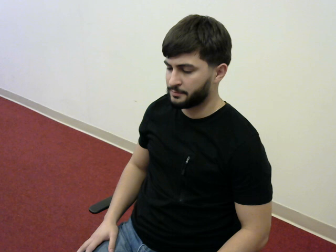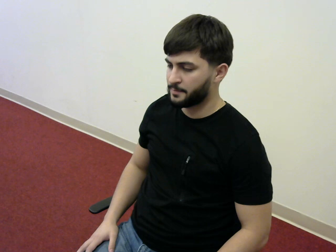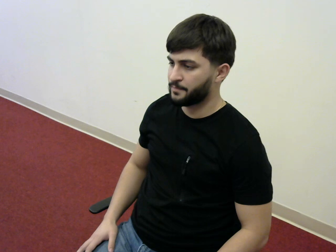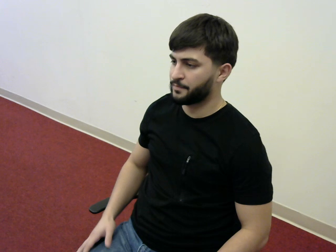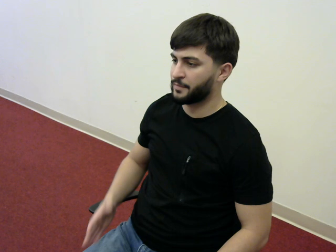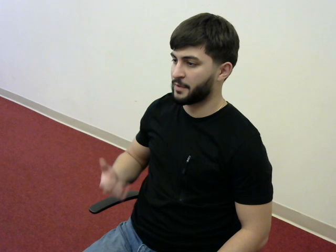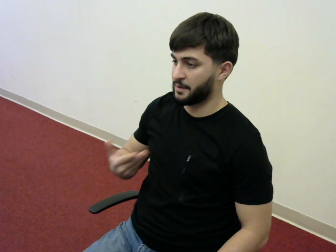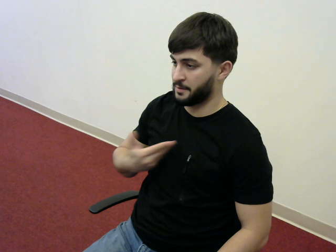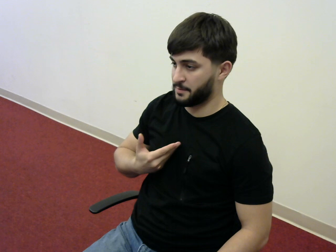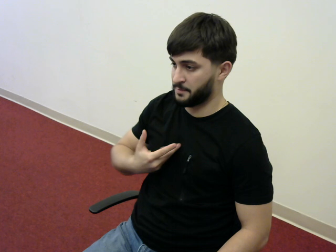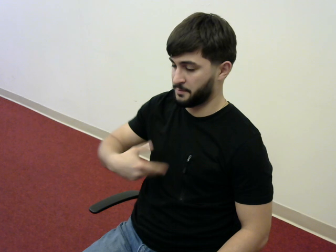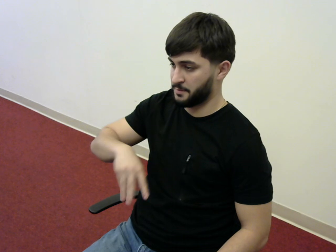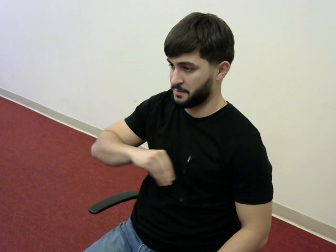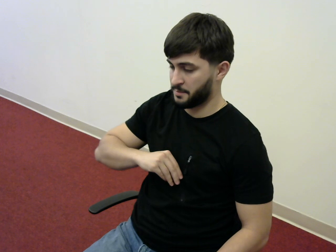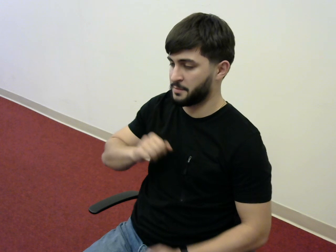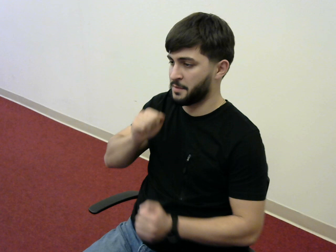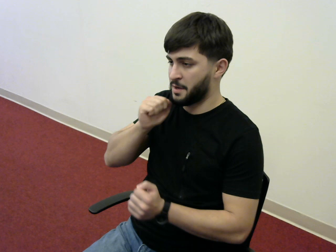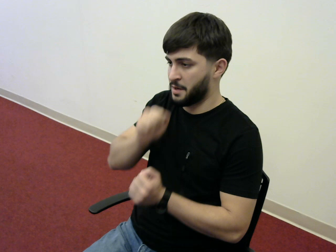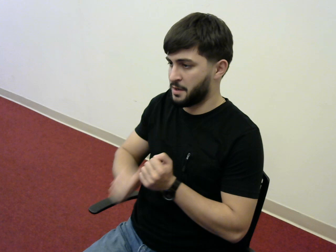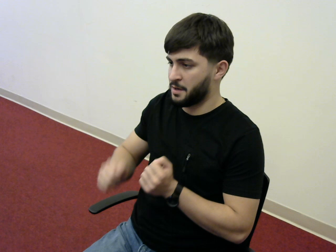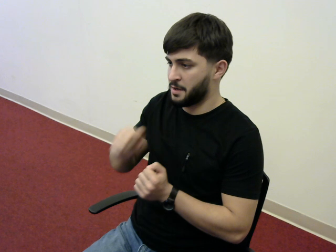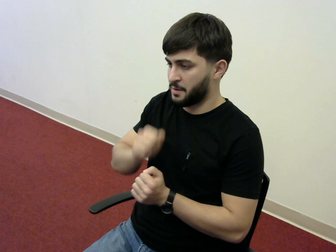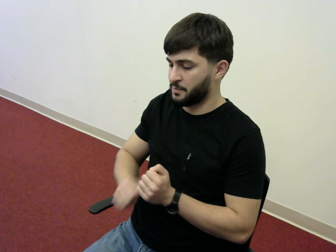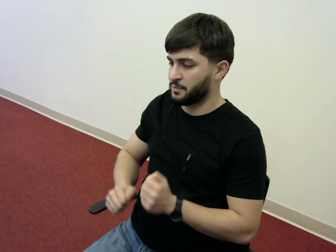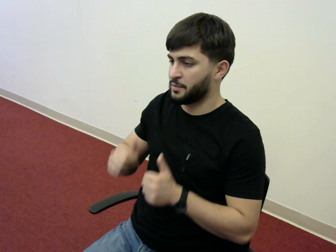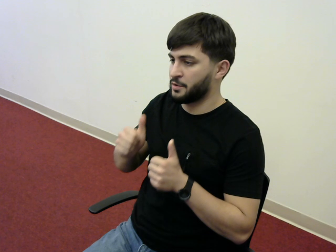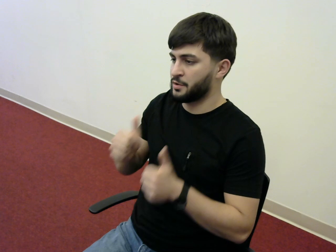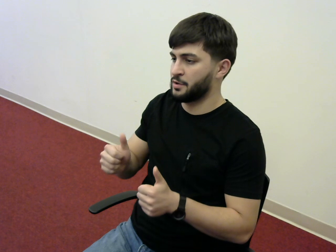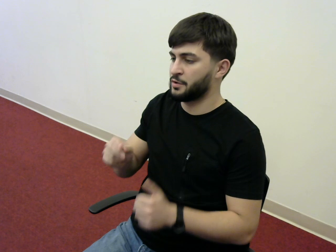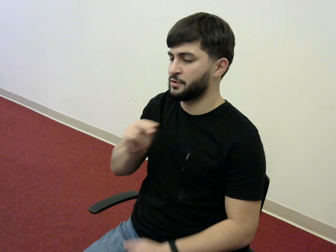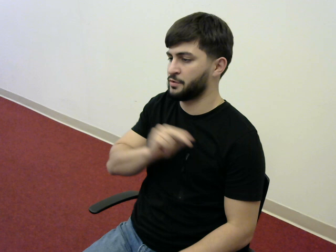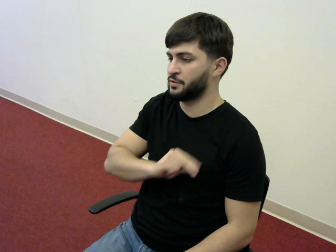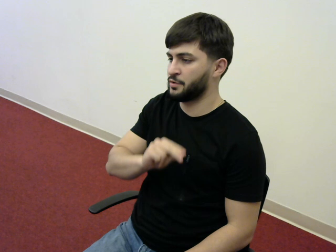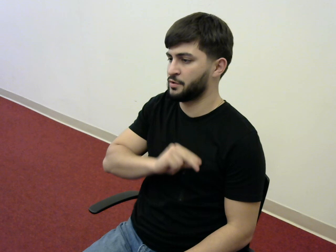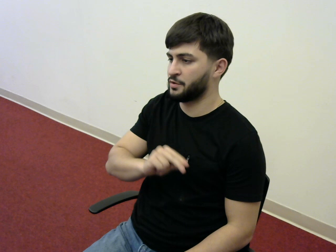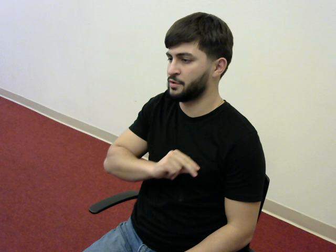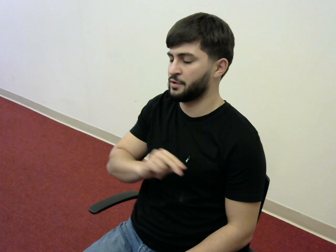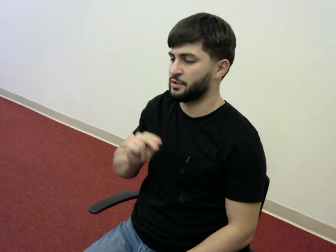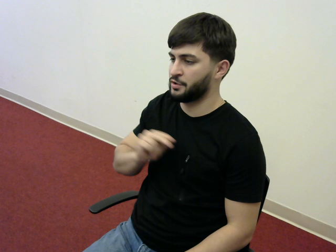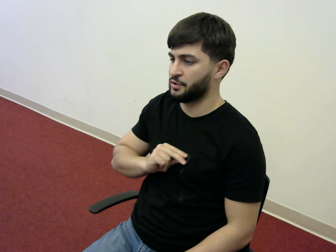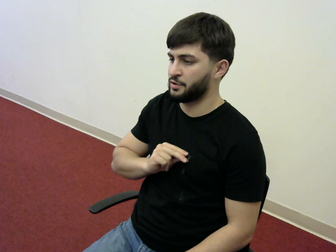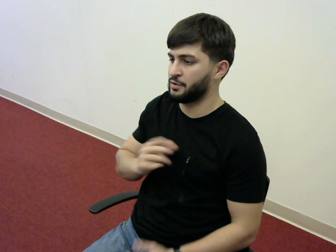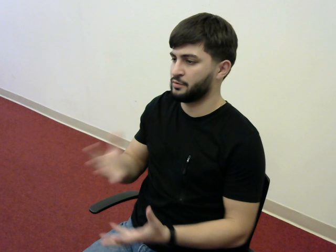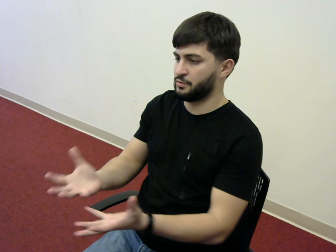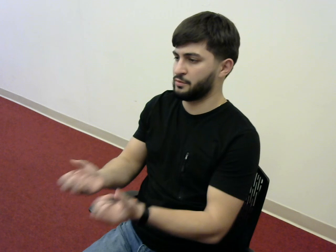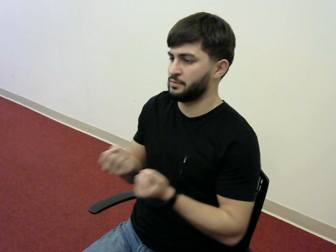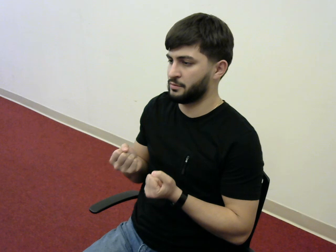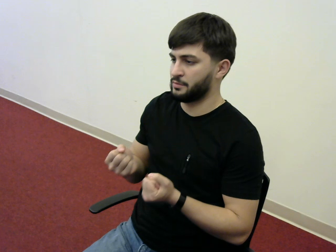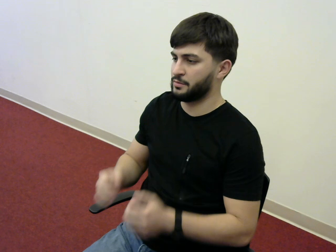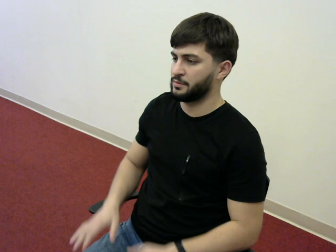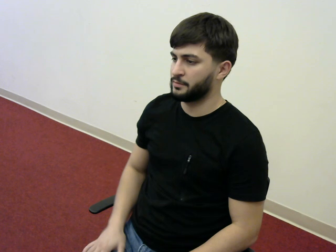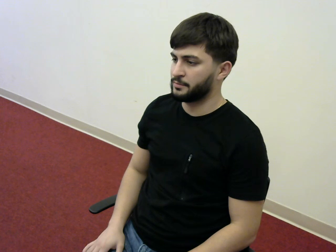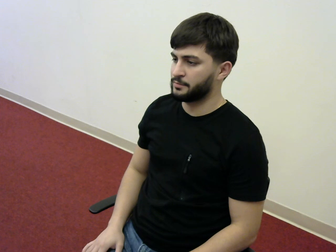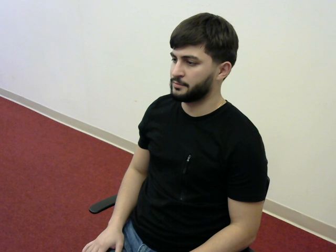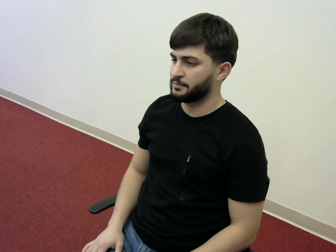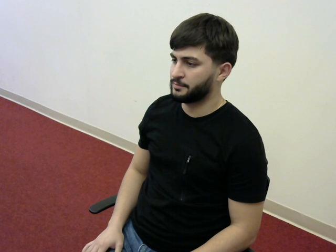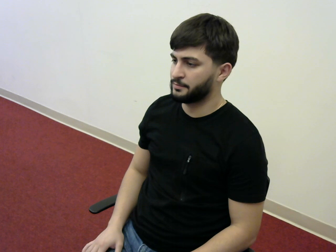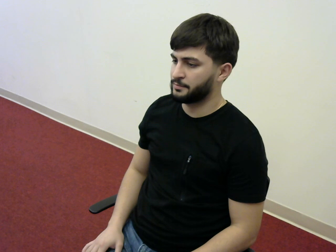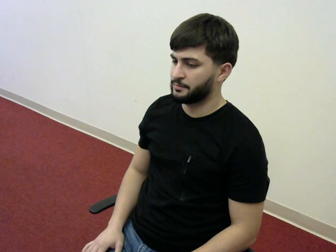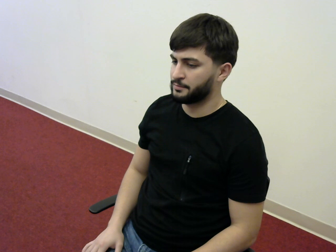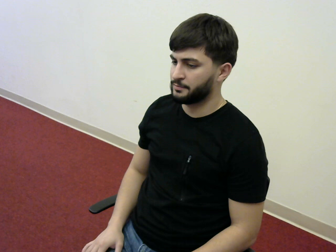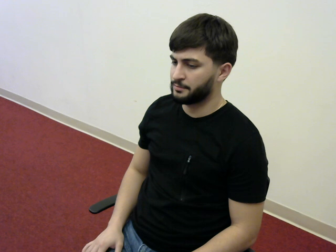Biz həmişə yaxşı işçiləri işə götürürük